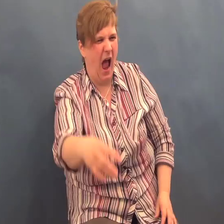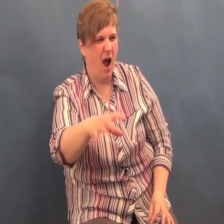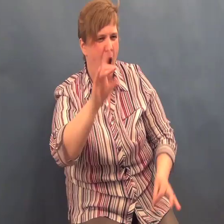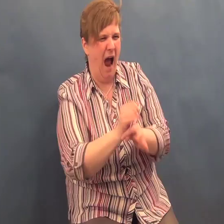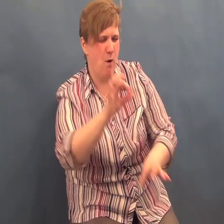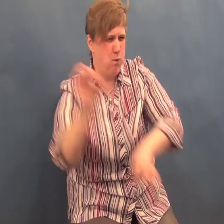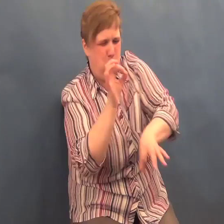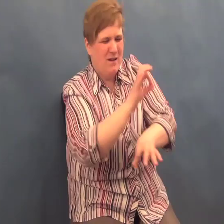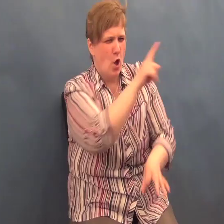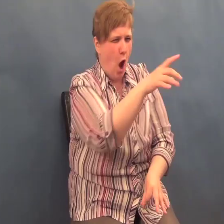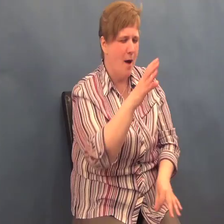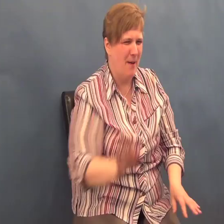I te osy zaczęły atakować psa.